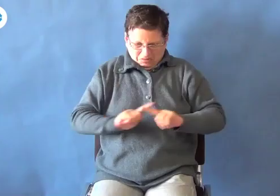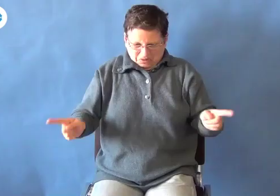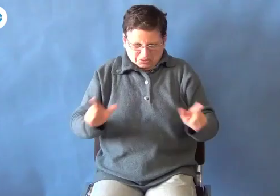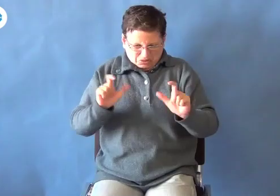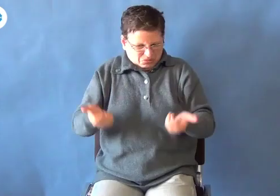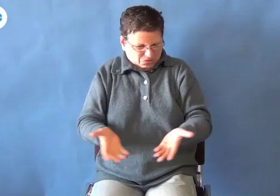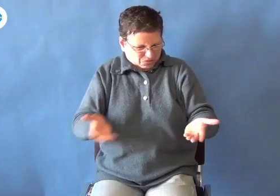O co chodzi, że nie wolno?